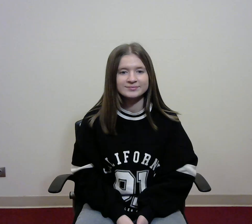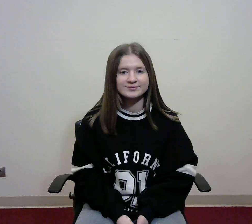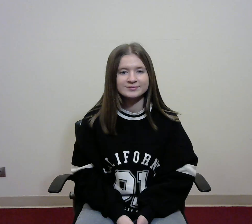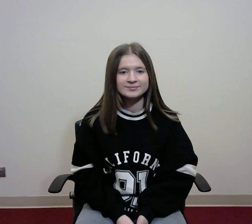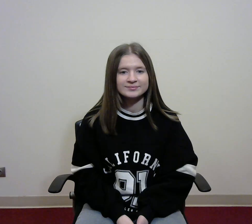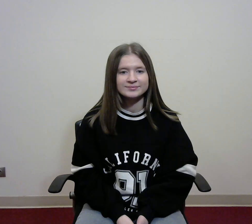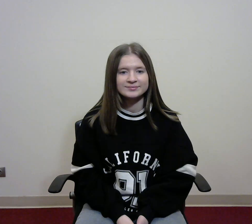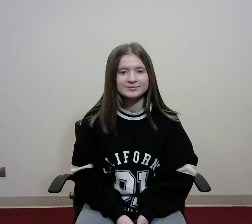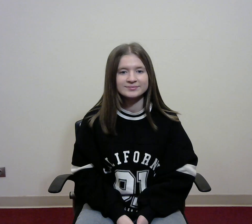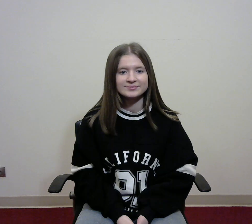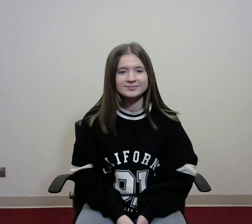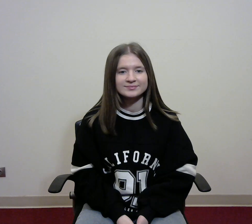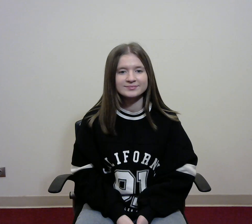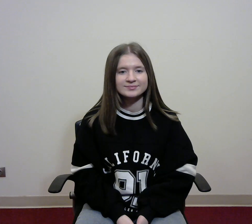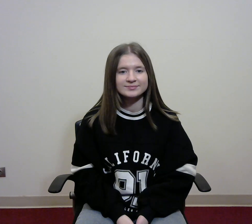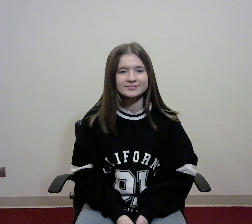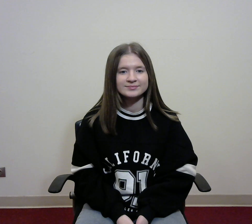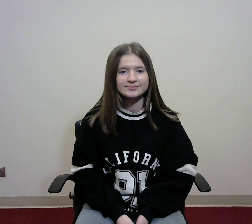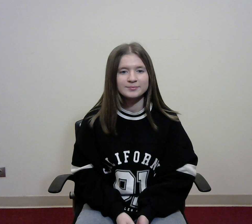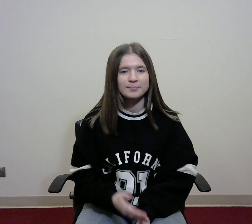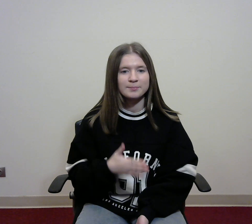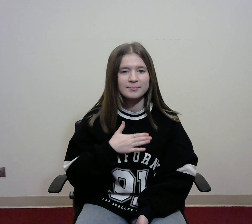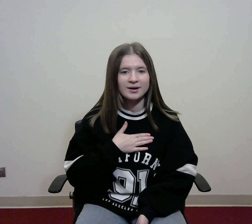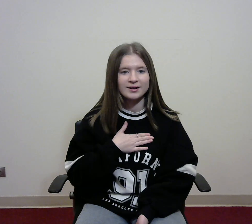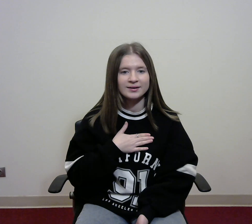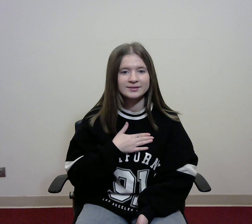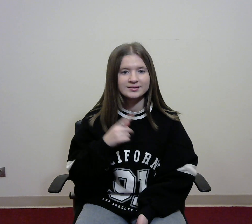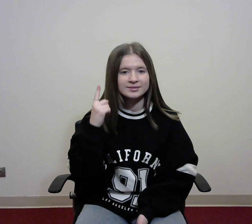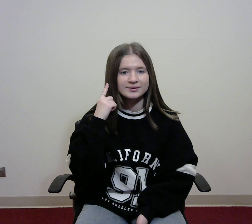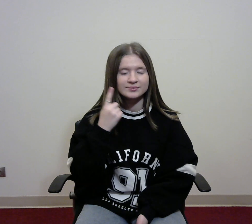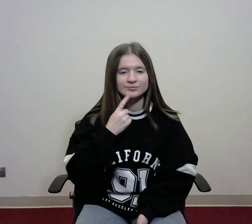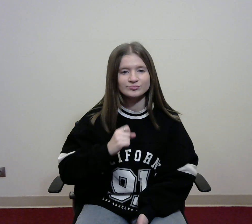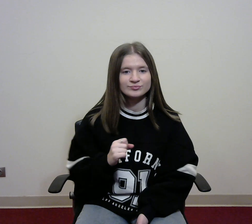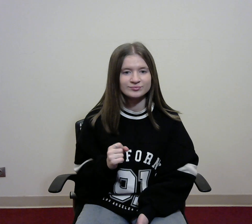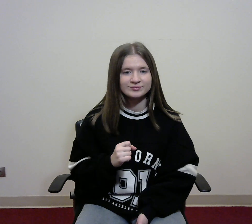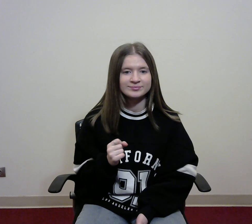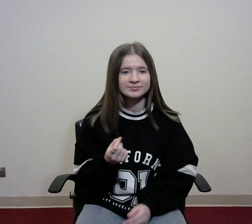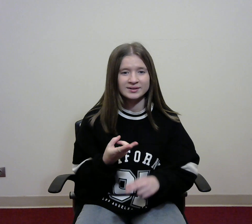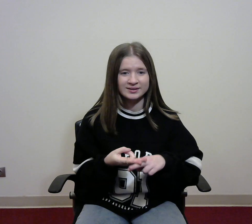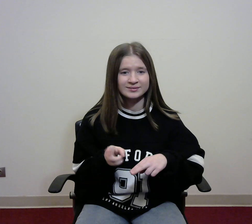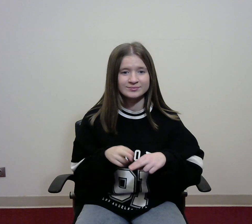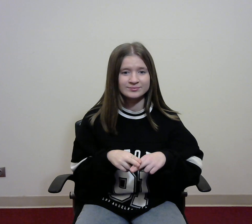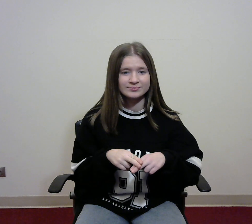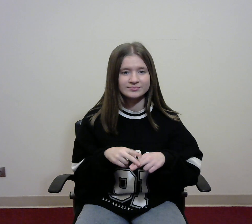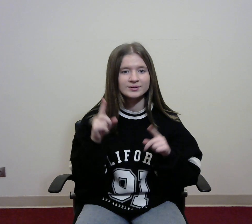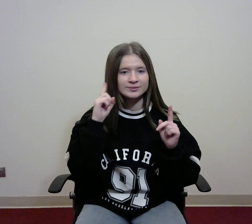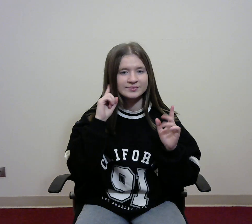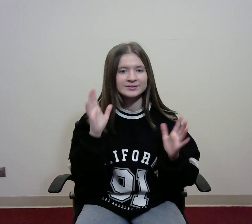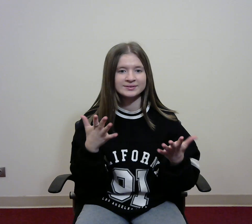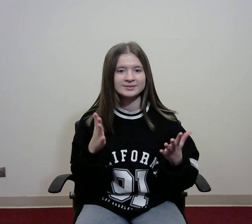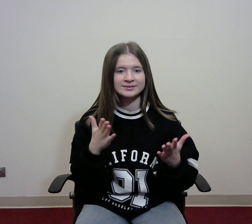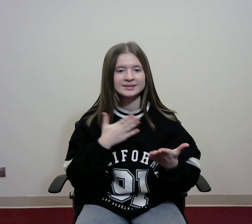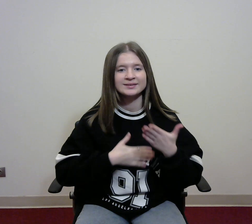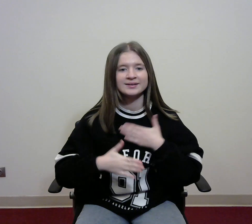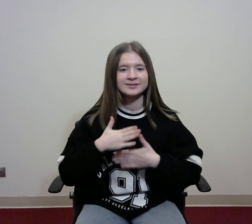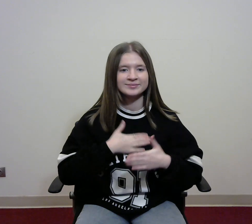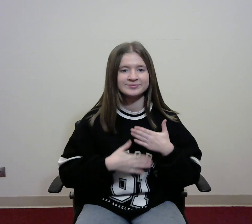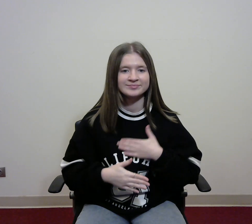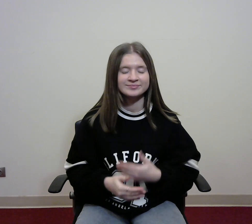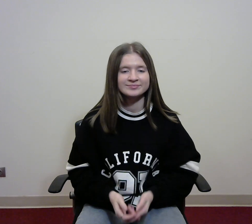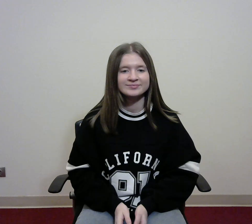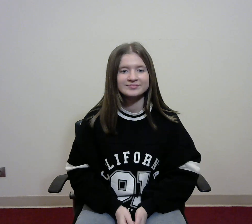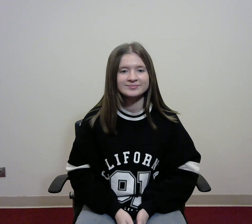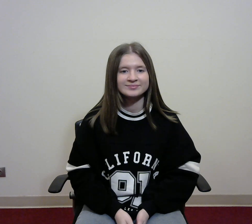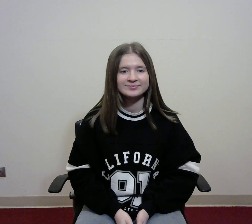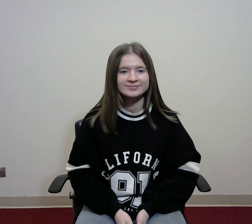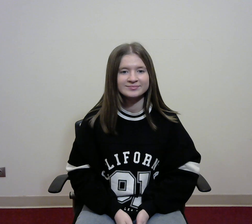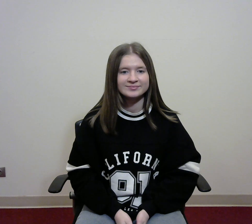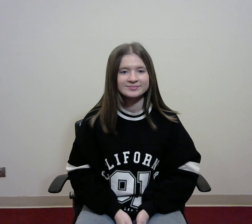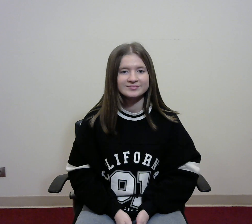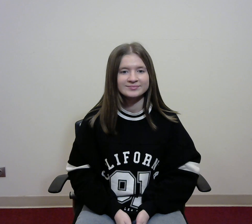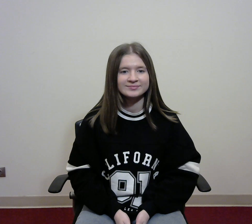Mənim eşitmə məhdudiyyətli dostlarım bu xəbərə sevinəcək